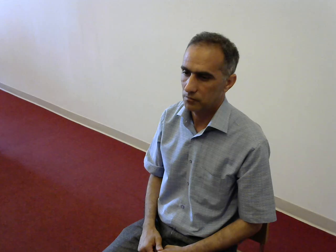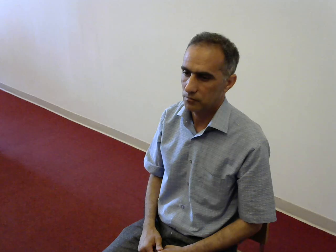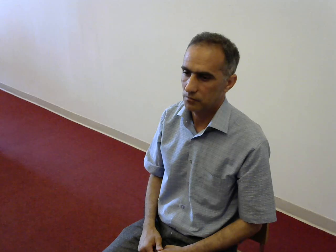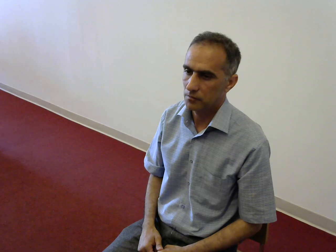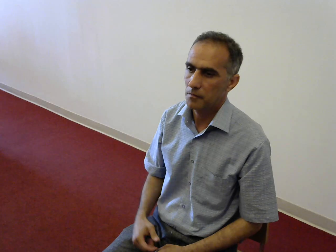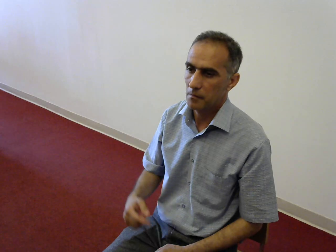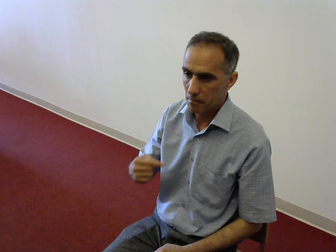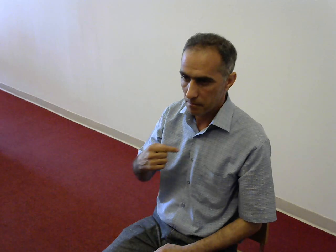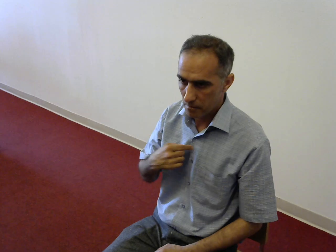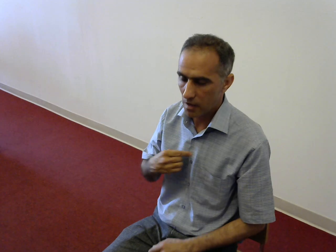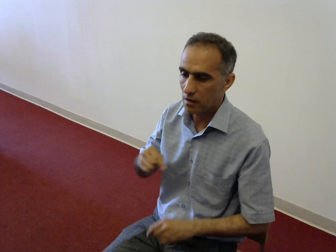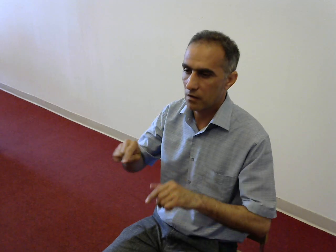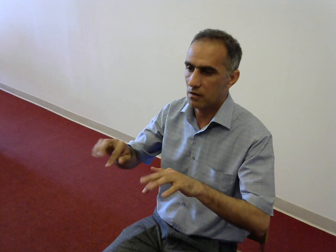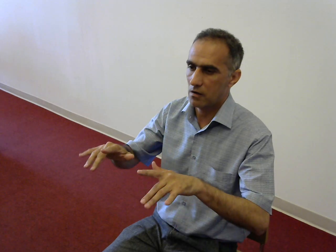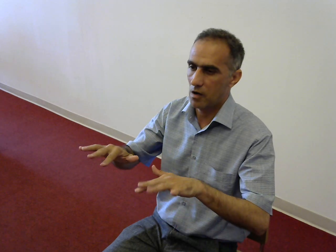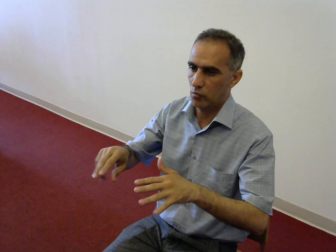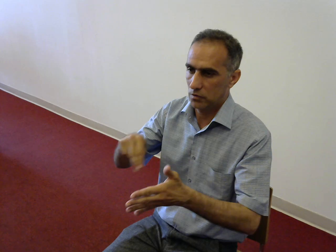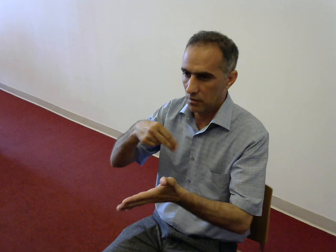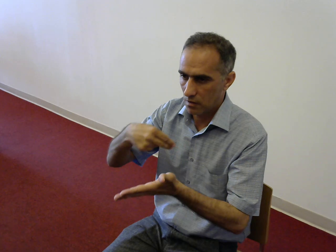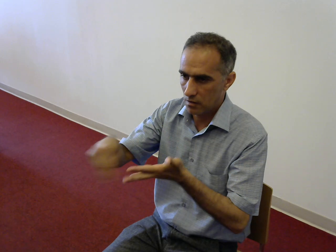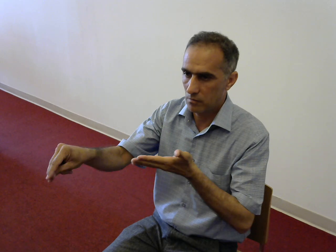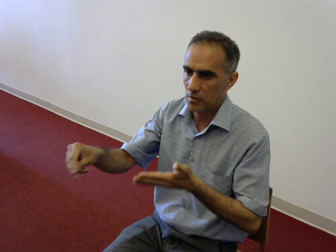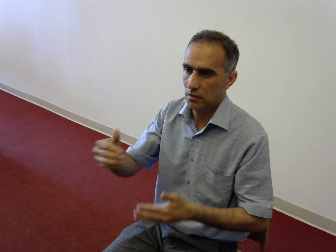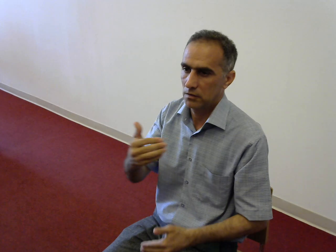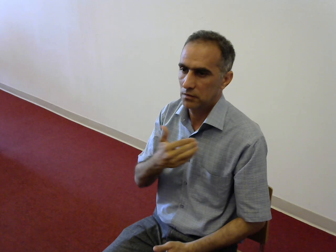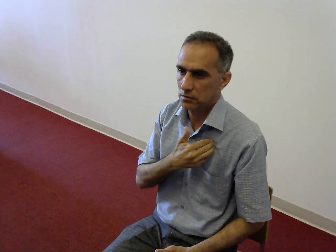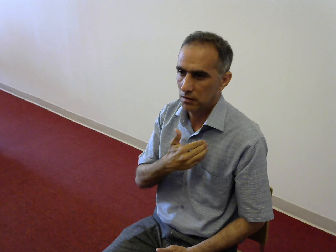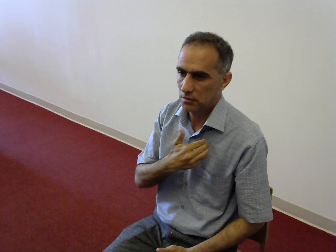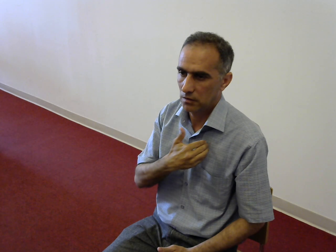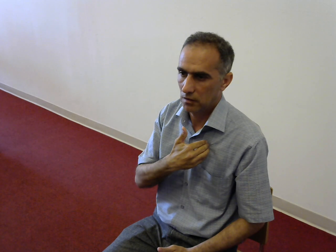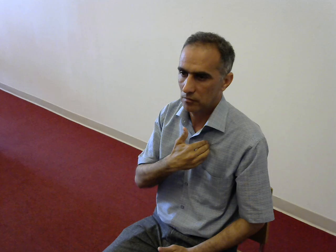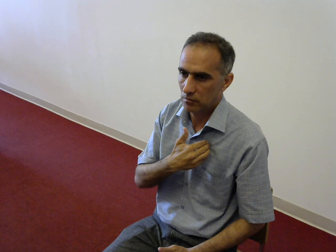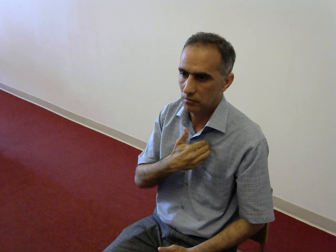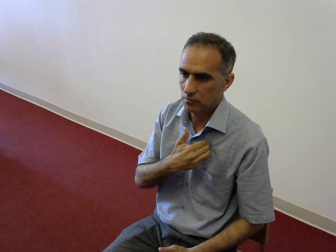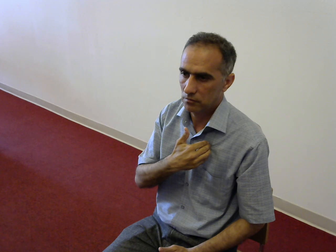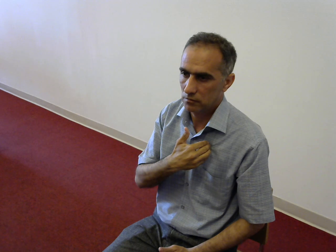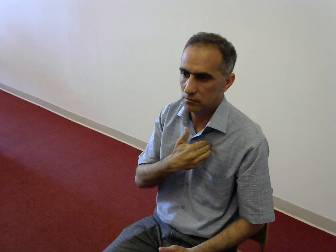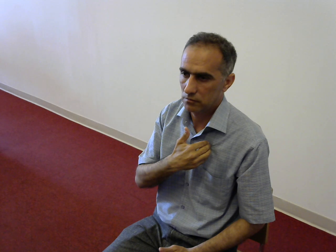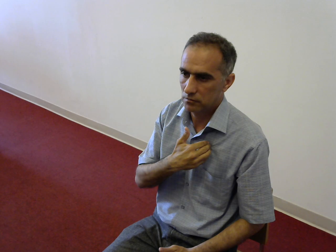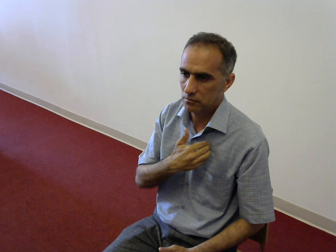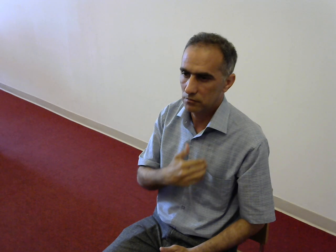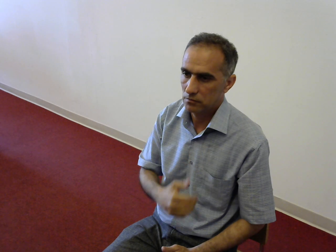Mən kompüter almaq istəyirəm